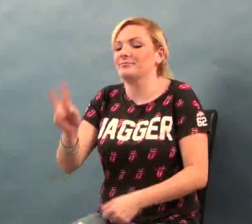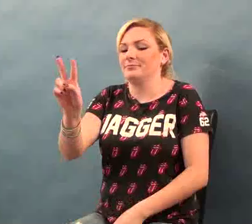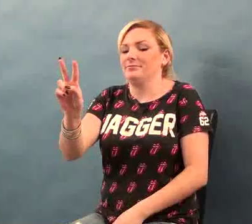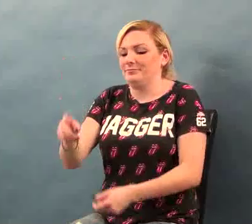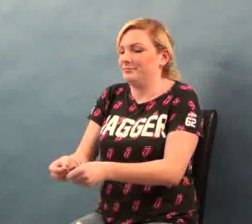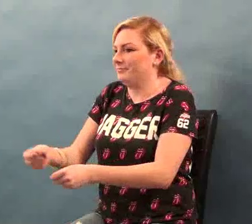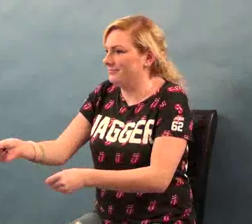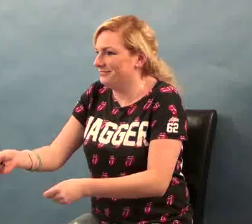Pan płaci.